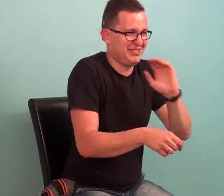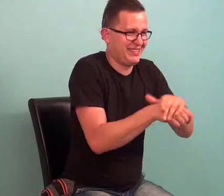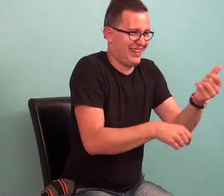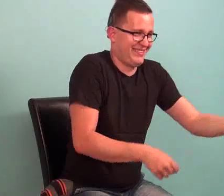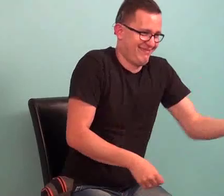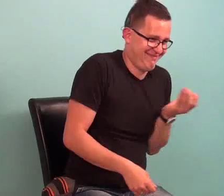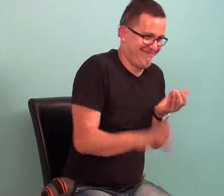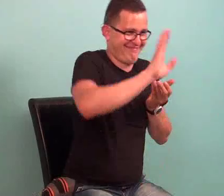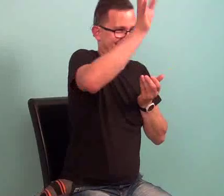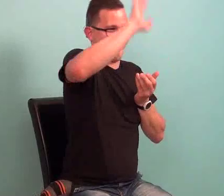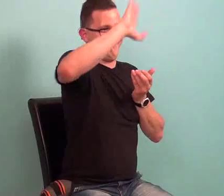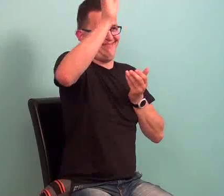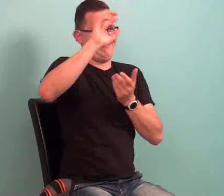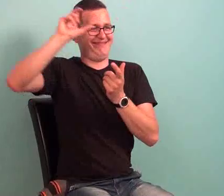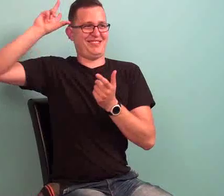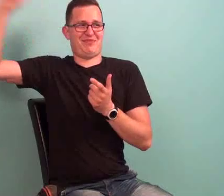Chłopiec bierze jedną żabkę do ręki, macha im na pożegnanie i odchodzi.